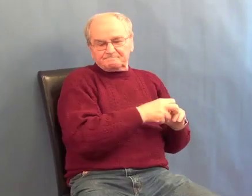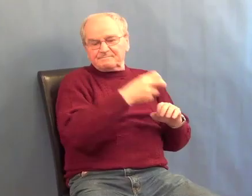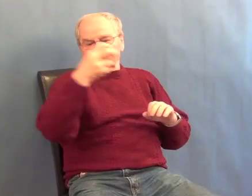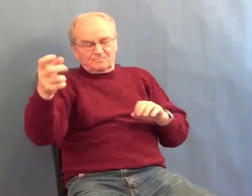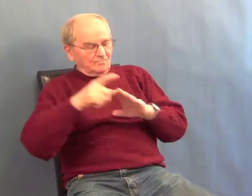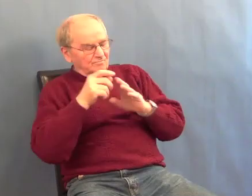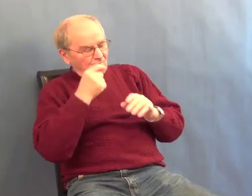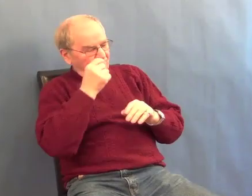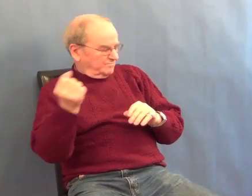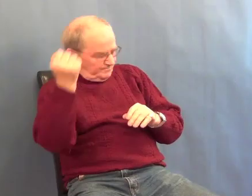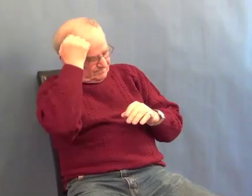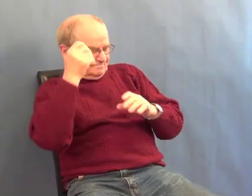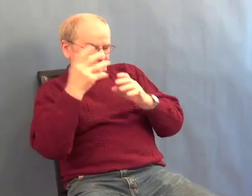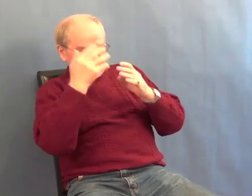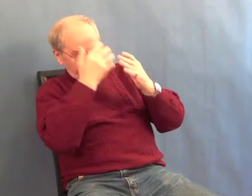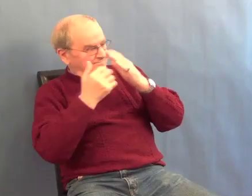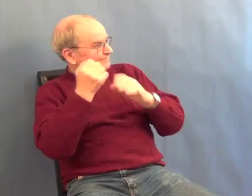Kot upadł i uderzył się w głowę, zakręciło mu się w głowie.